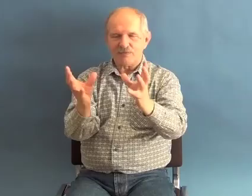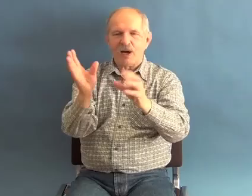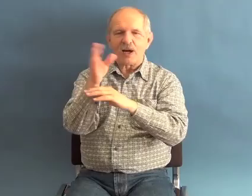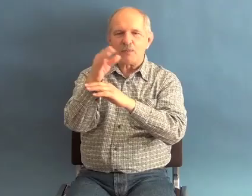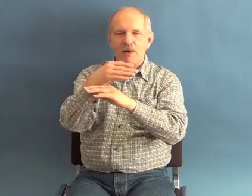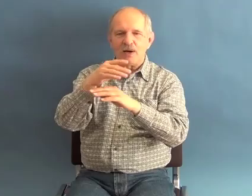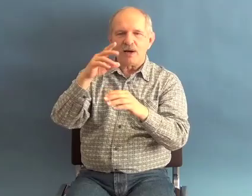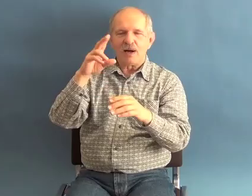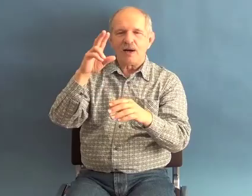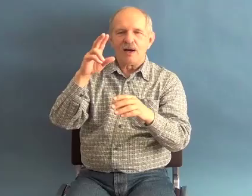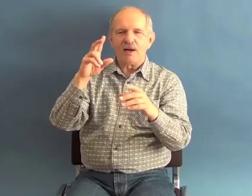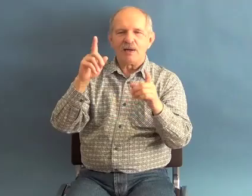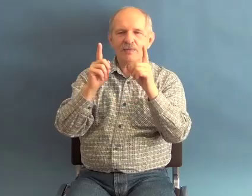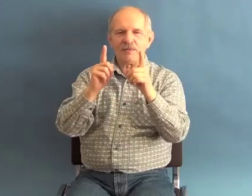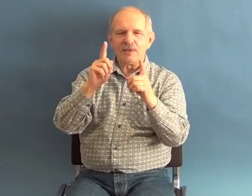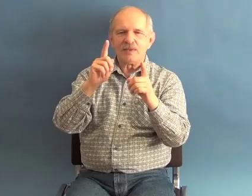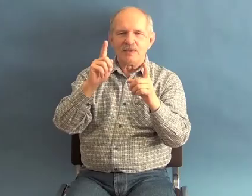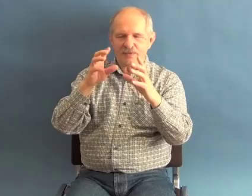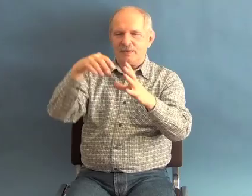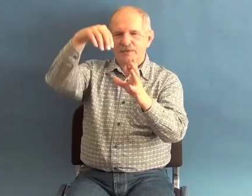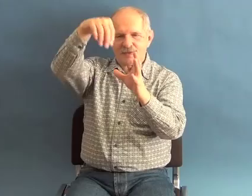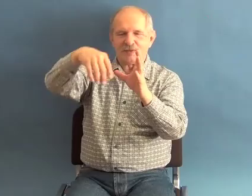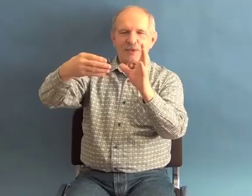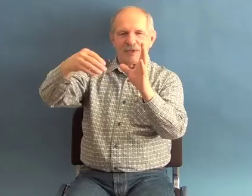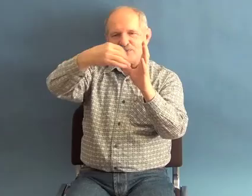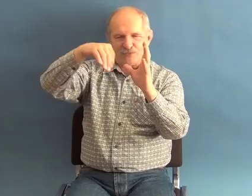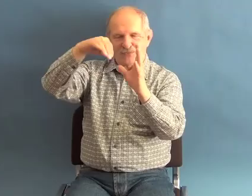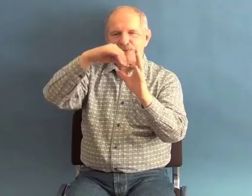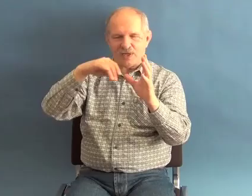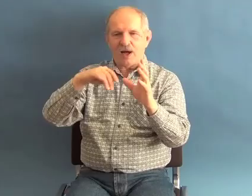W środku pływa mała ryba.